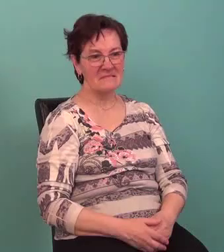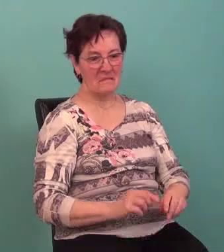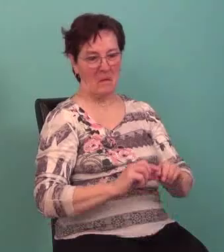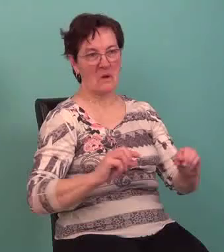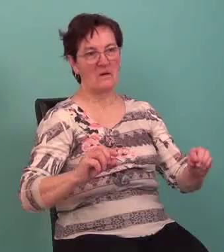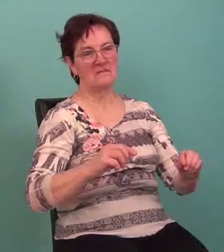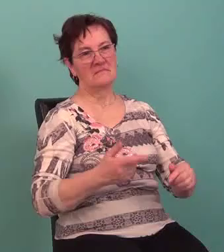Coś prostokątnego.